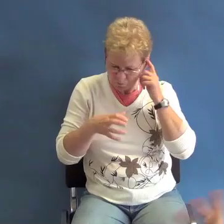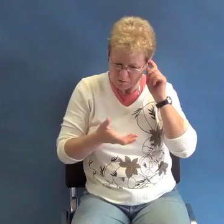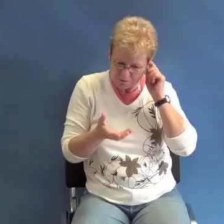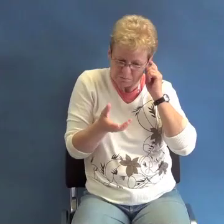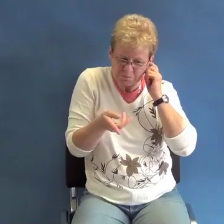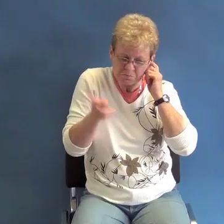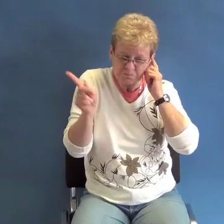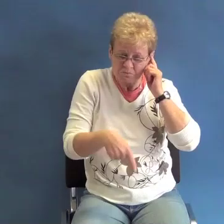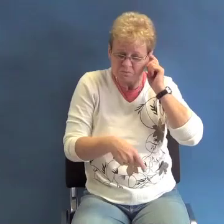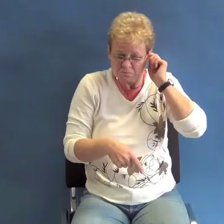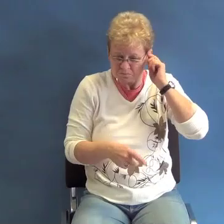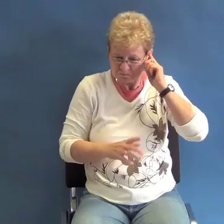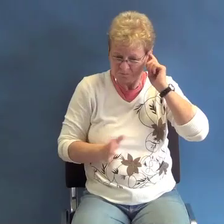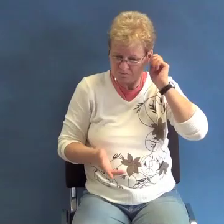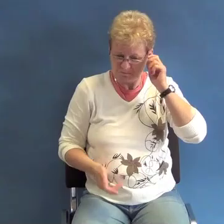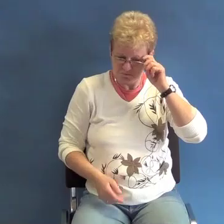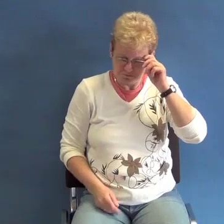Zakaz i już.